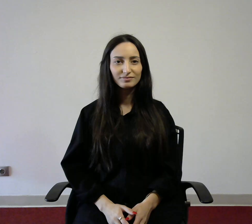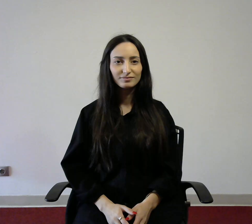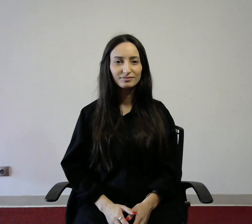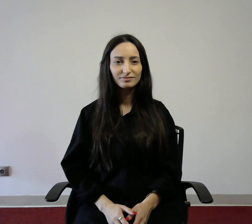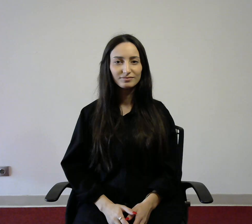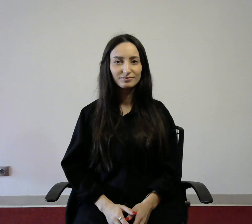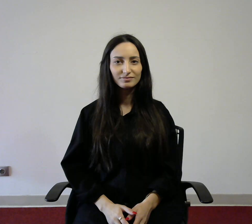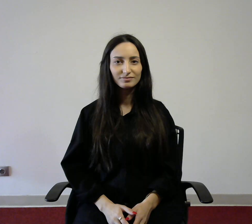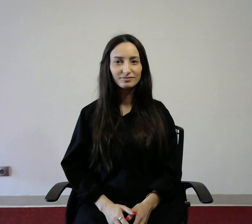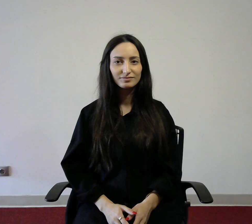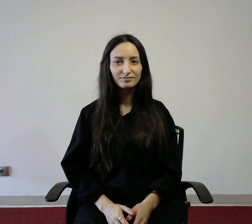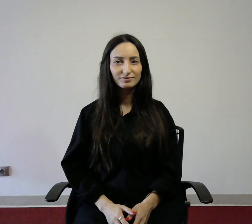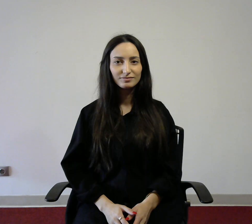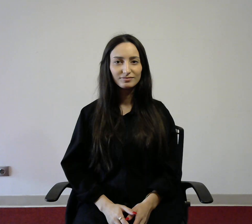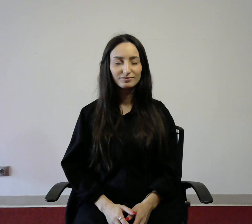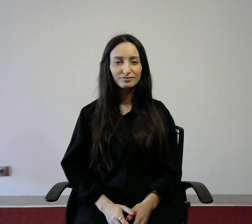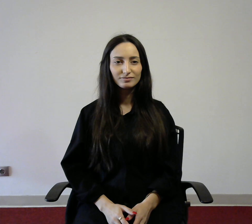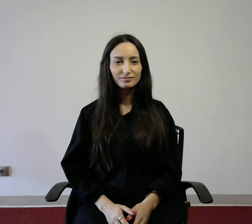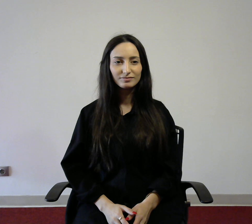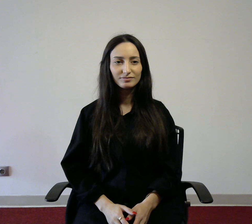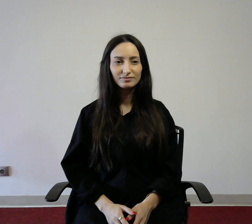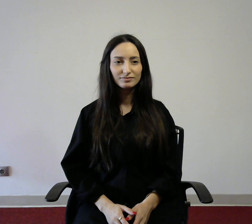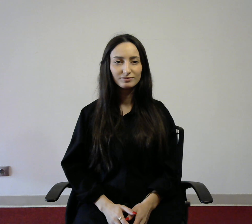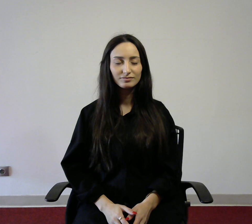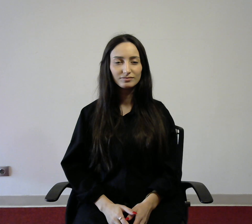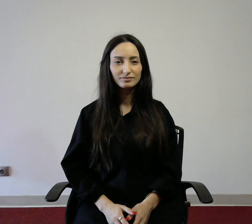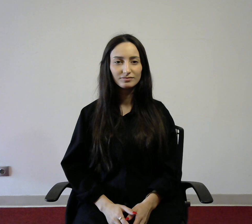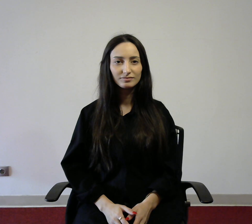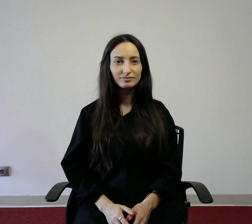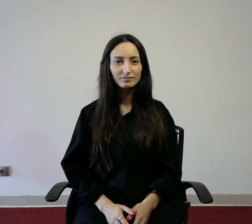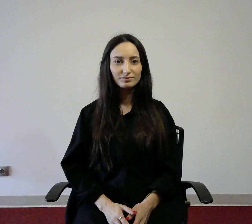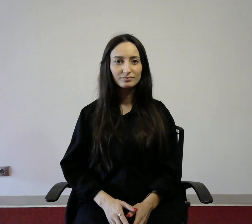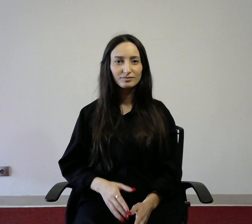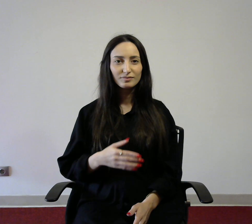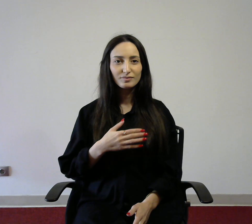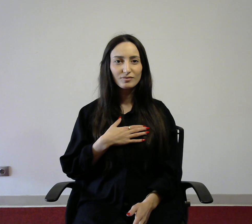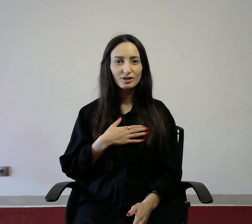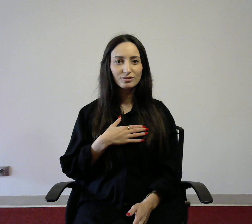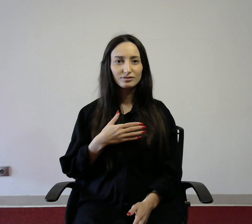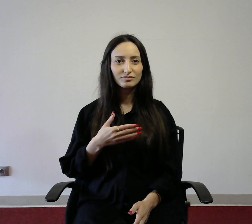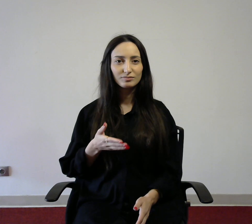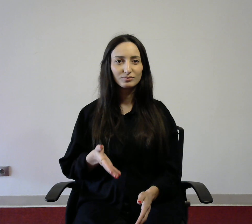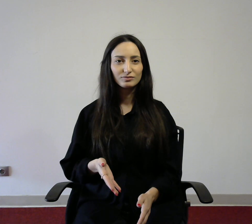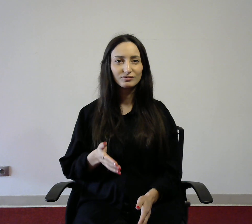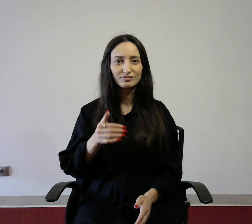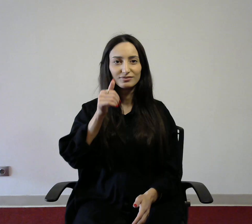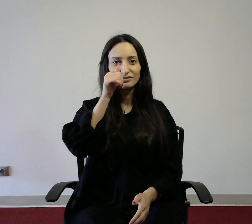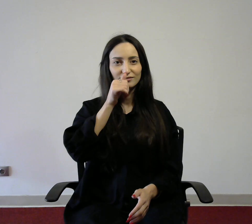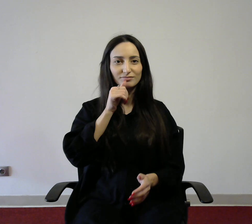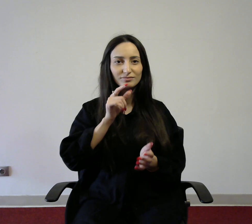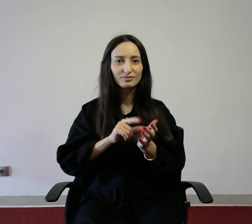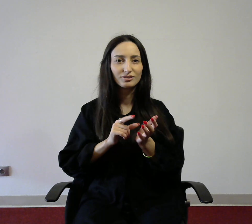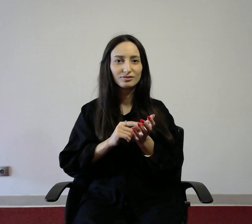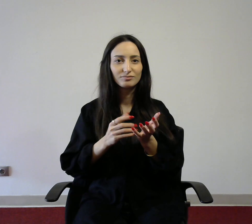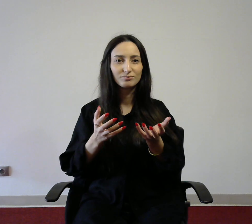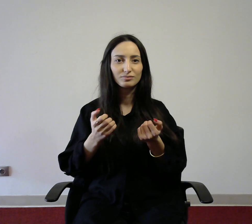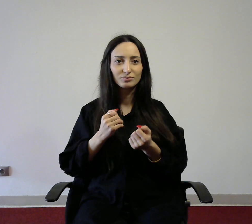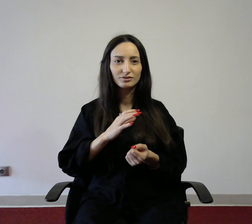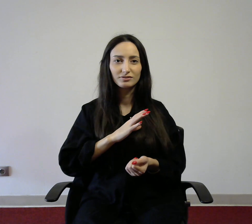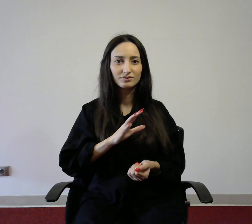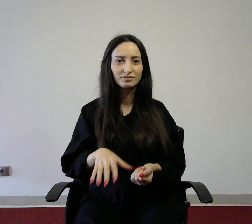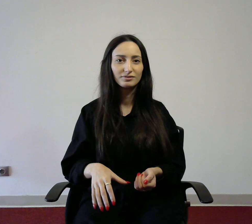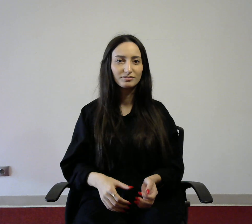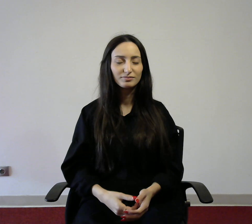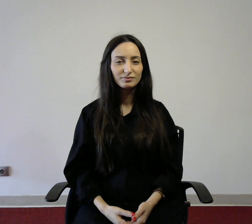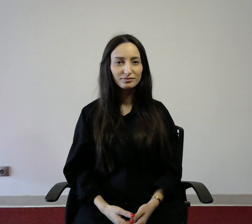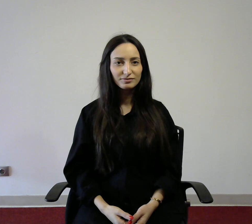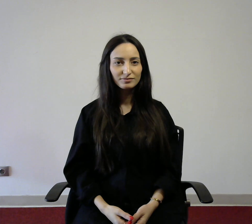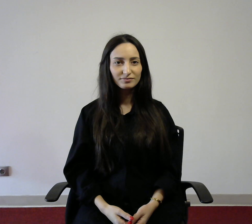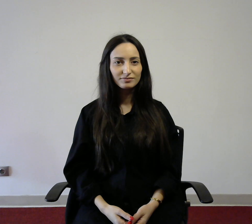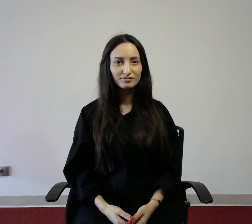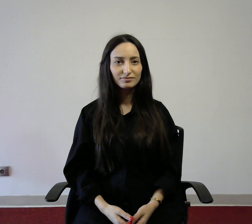Mən bu ay pensiya almamışam